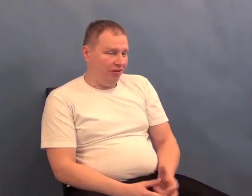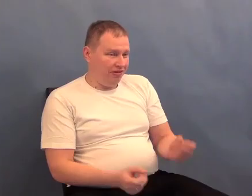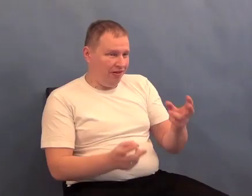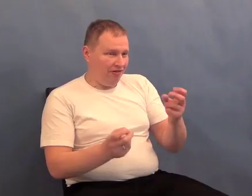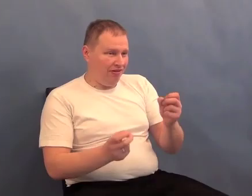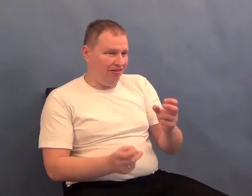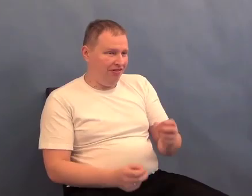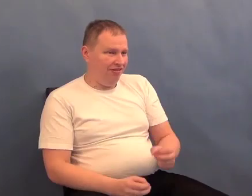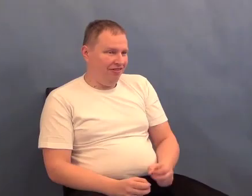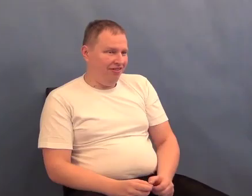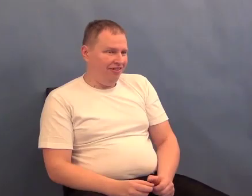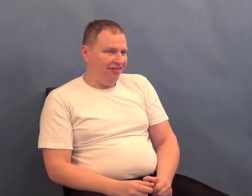Tak, tak.